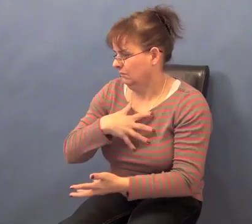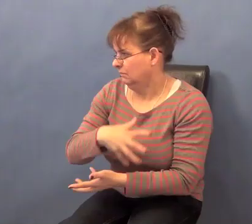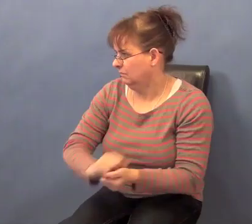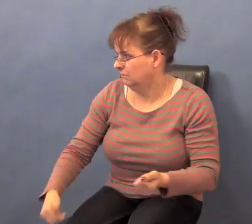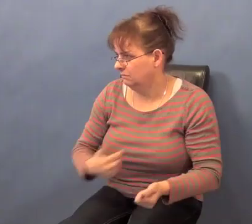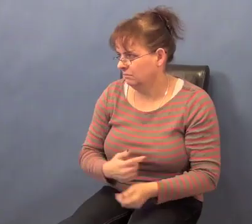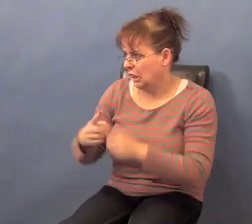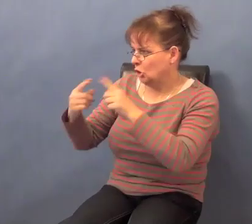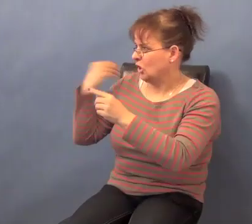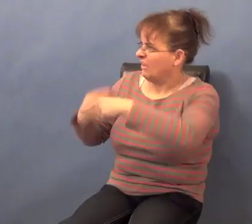Jak przyszłam, byłam przestraszona.